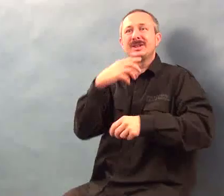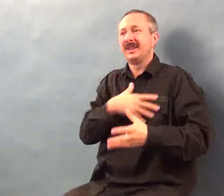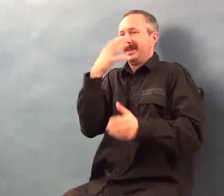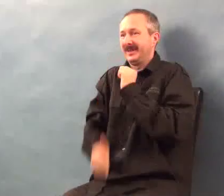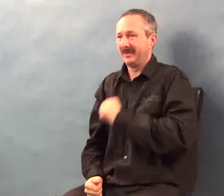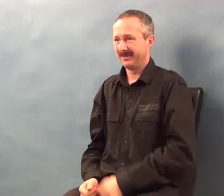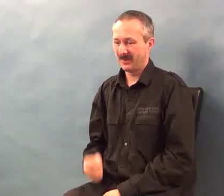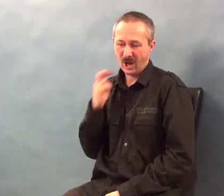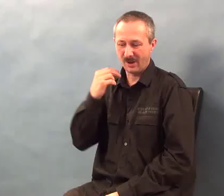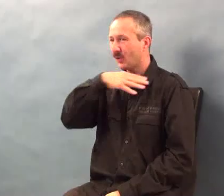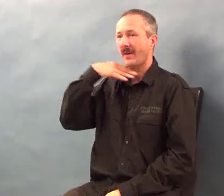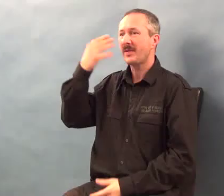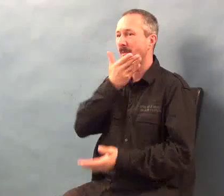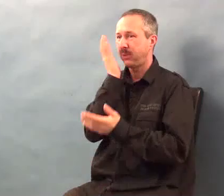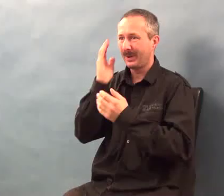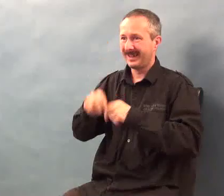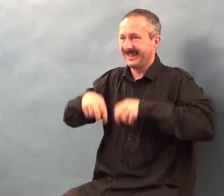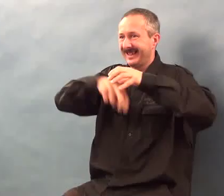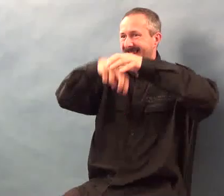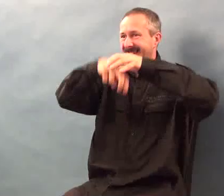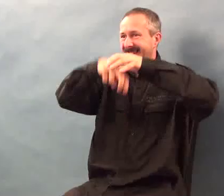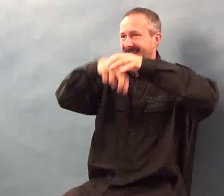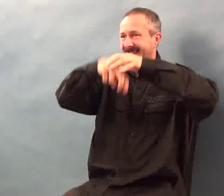Boi się, że to może wampir, bo samo ubranie skacze, bez głowy.